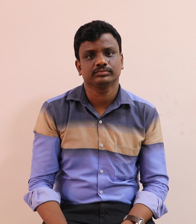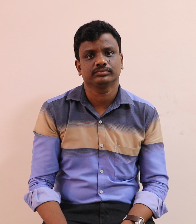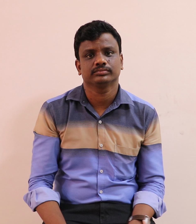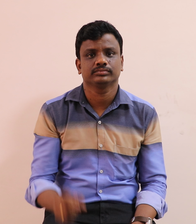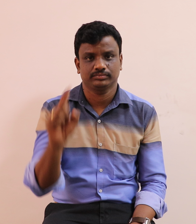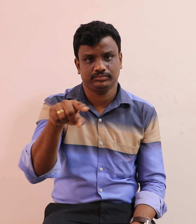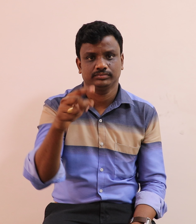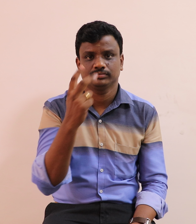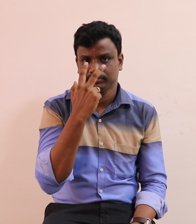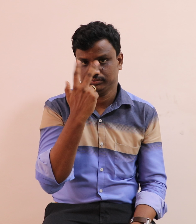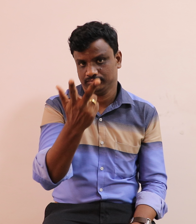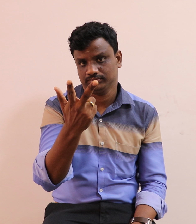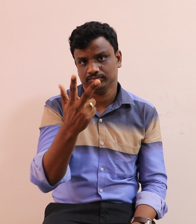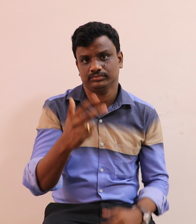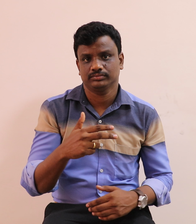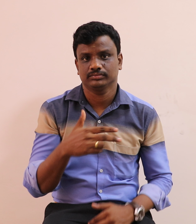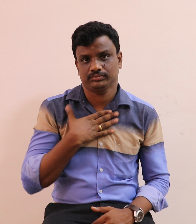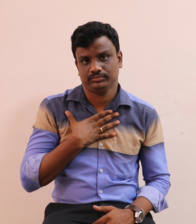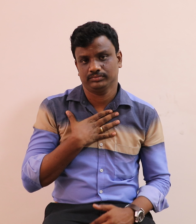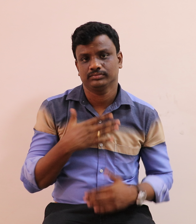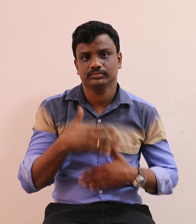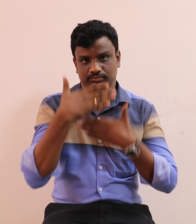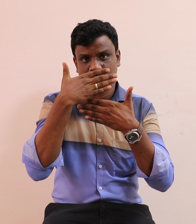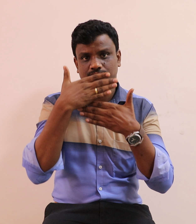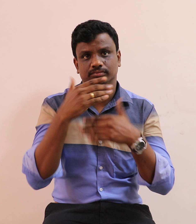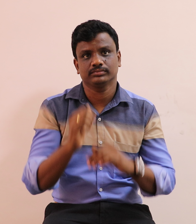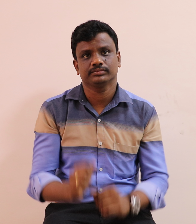i am really grateful